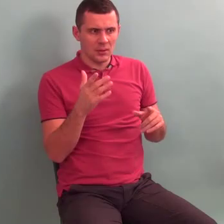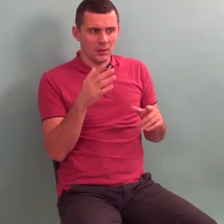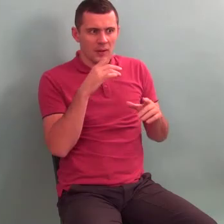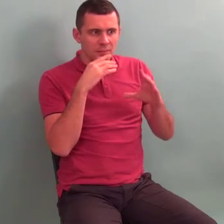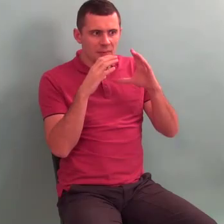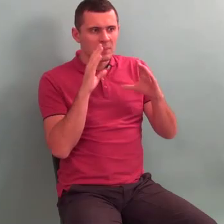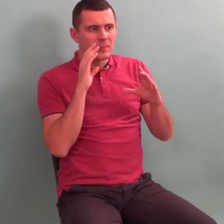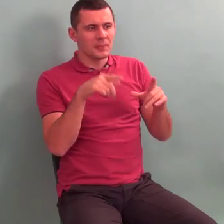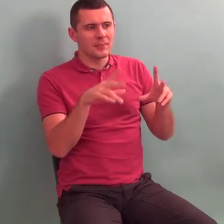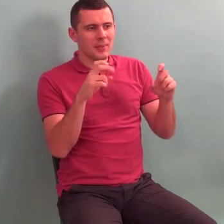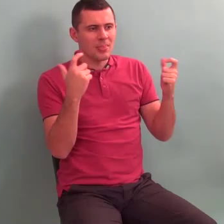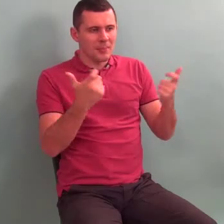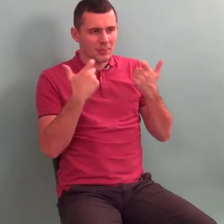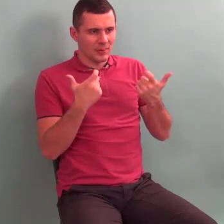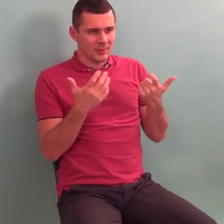Czerwone koło oznacza niebezpieczeństwo.